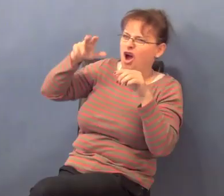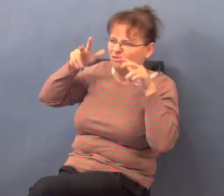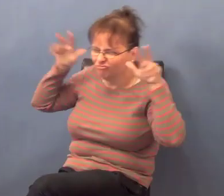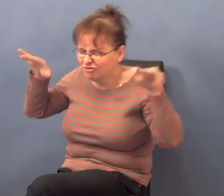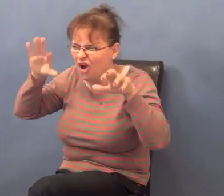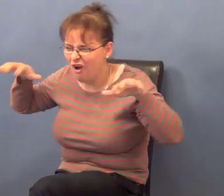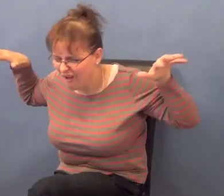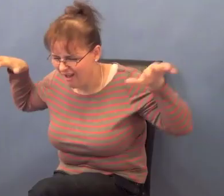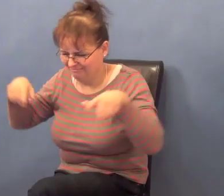Sowa leci nad nim.